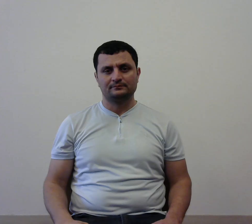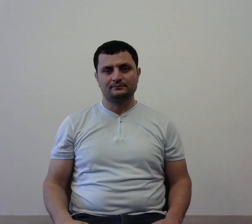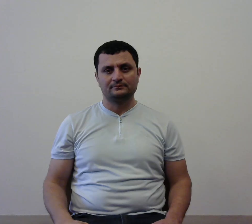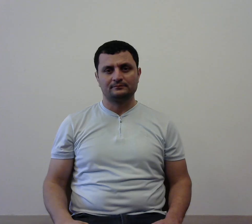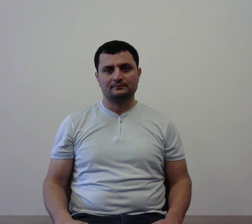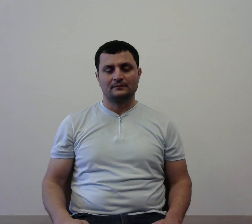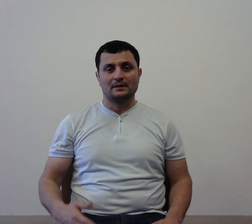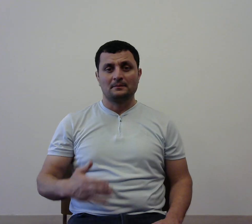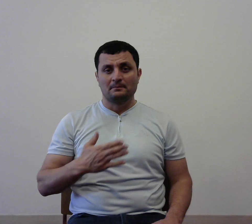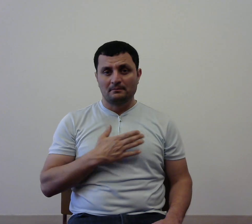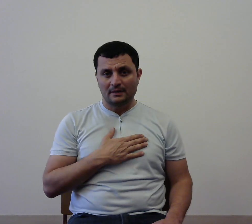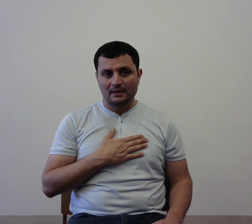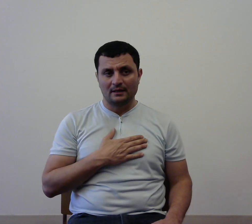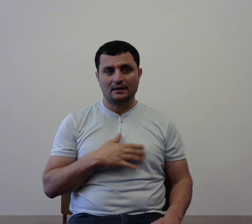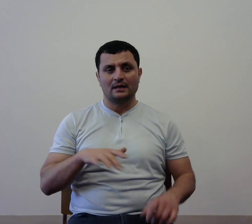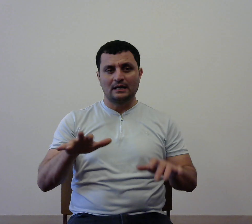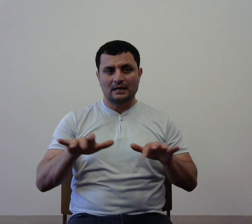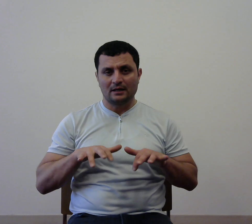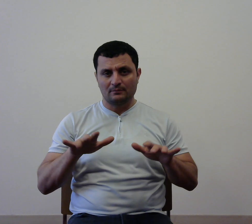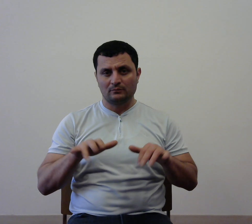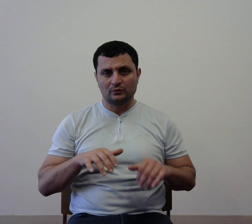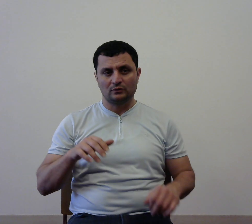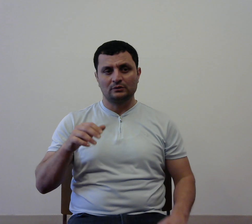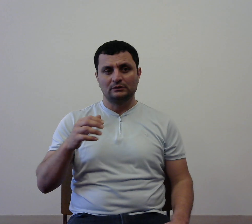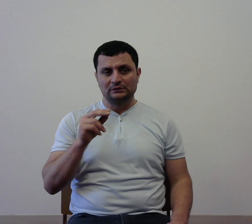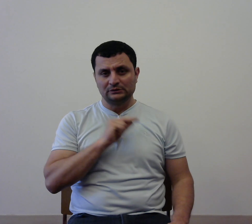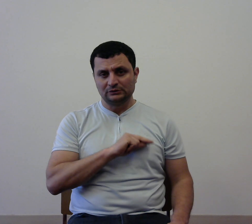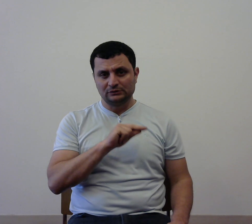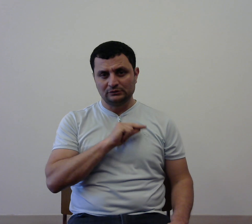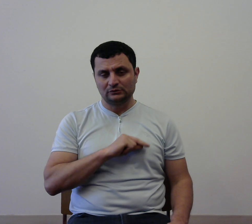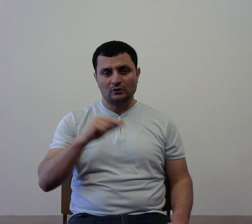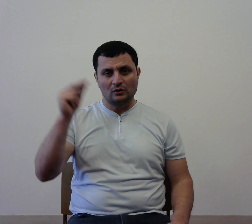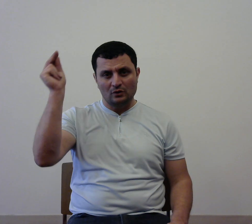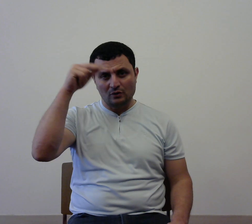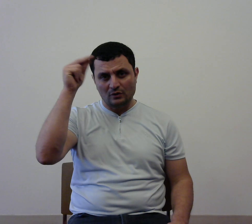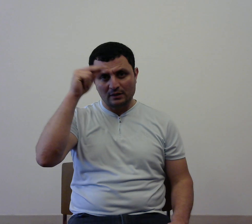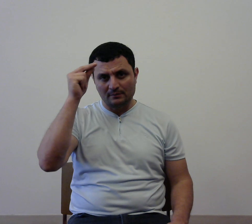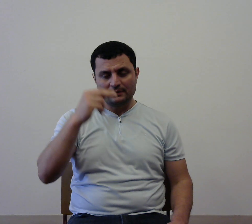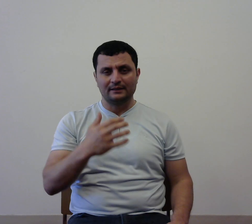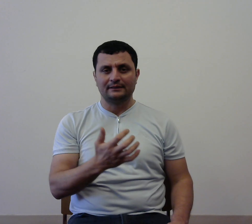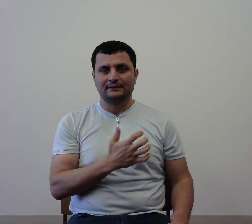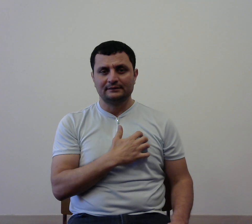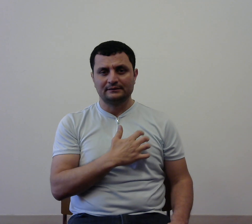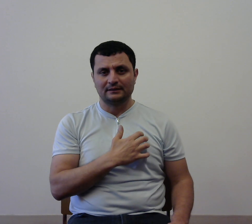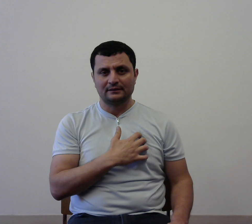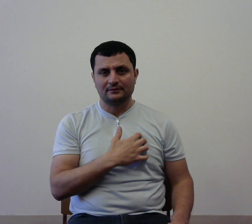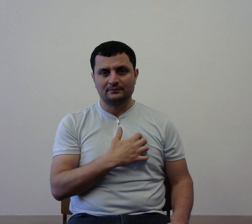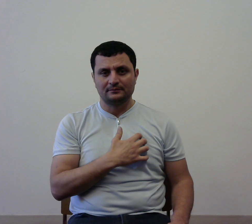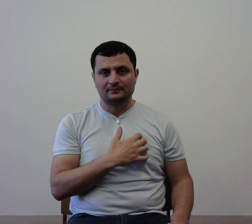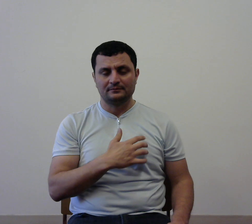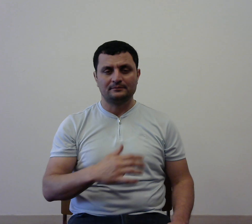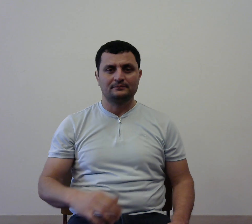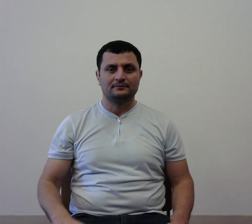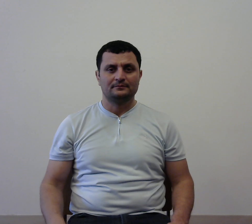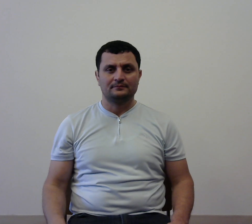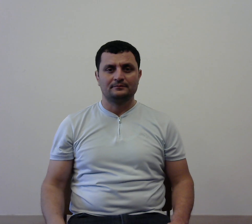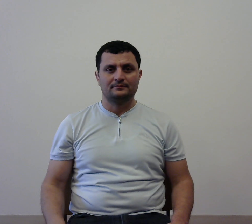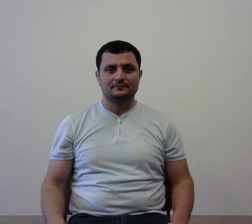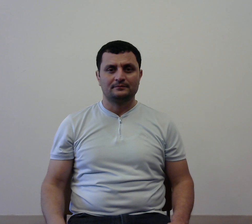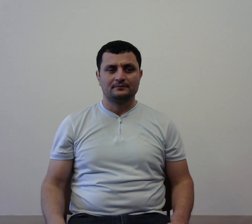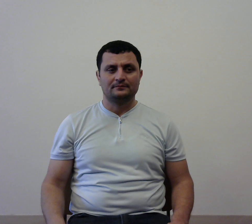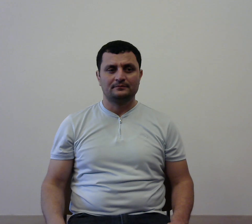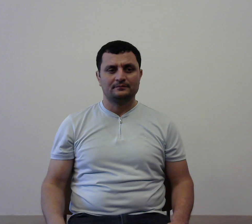Mən kompüterdə işləməyi öyrənmək istəyirəm